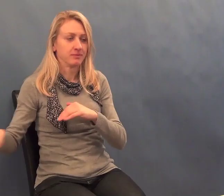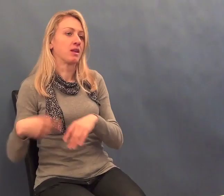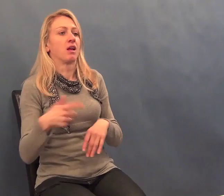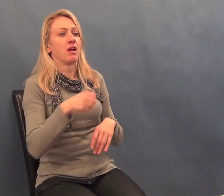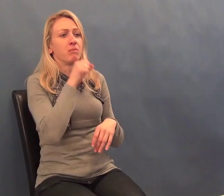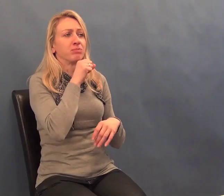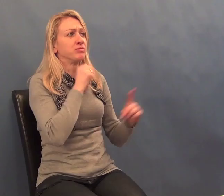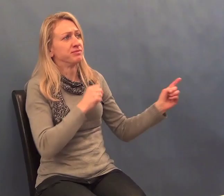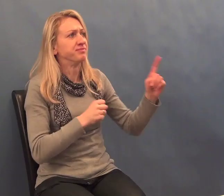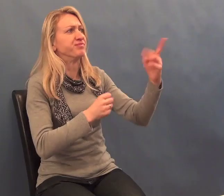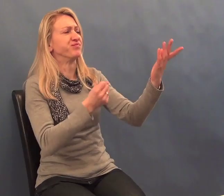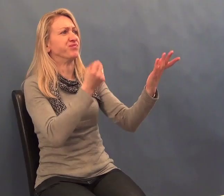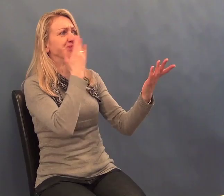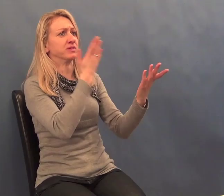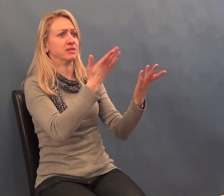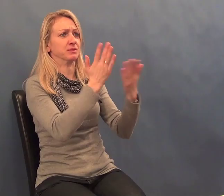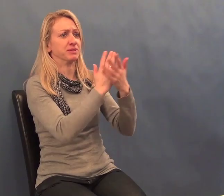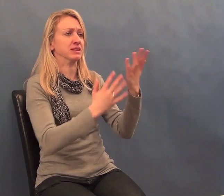Następnie podchodzi babcia i patrzy rozczarowana, że okno jest pęknięte.